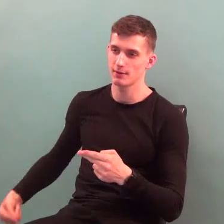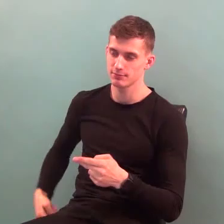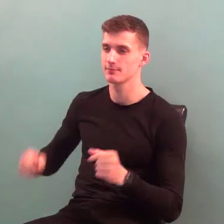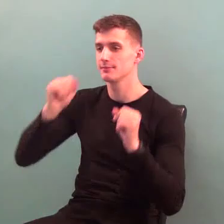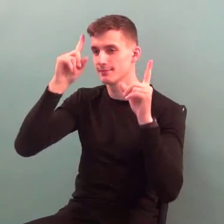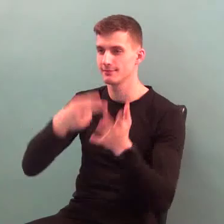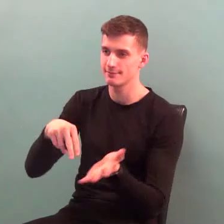Myszka budzi się i wstaje.